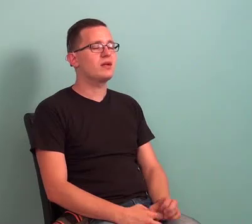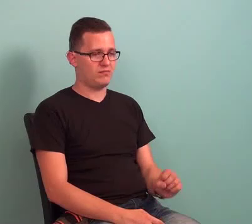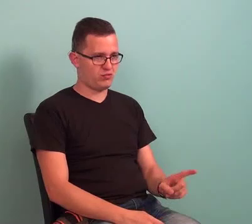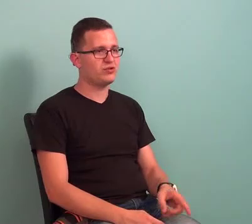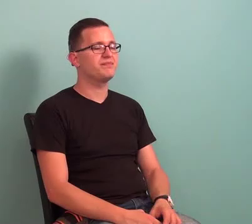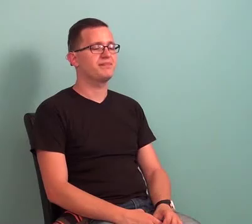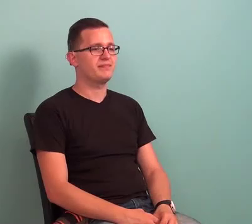Jest.